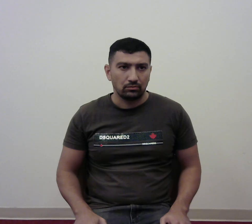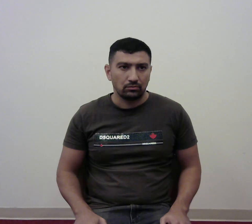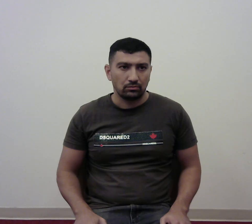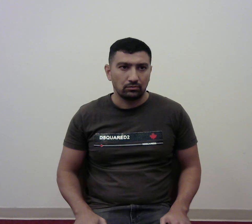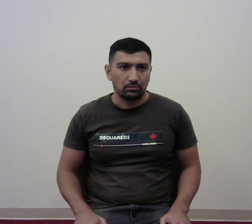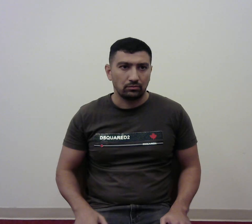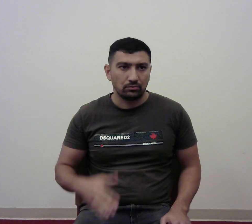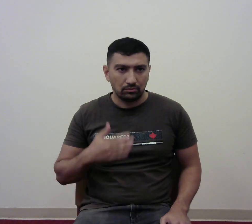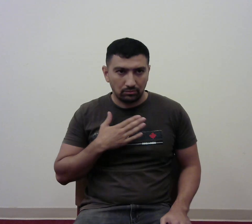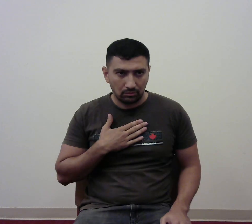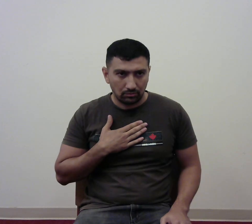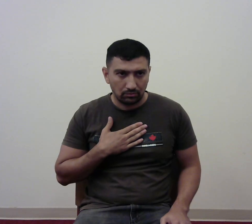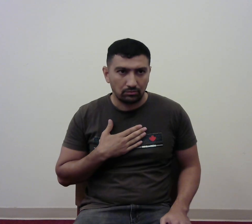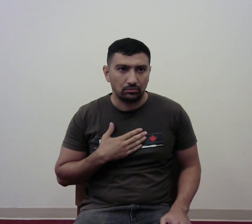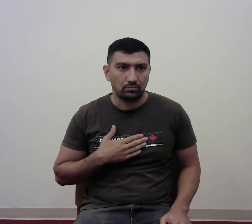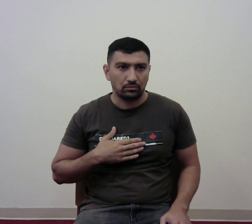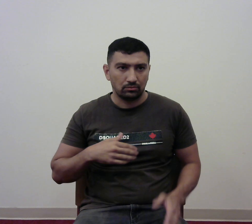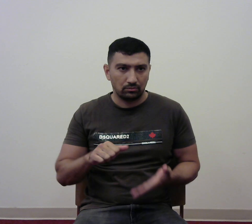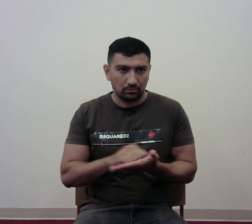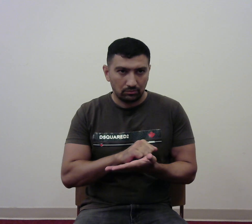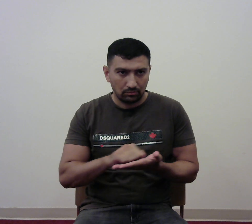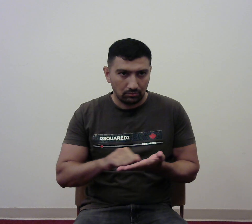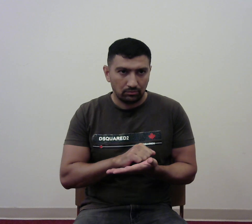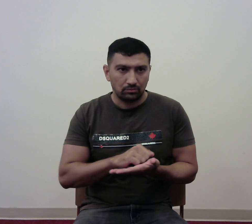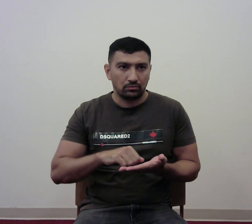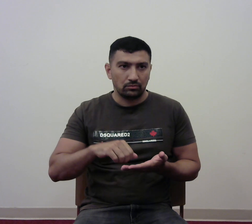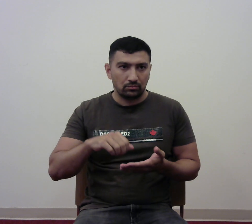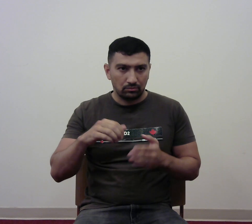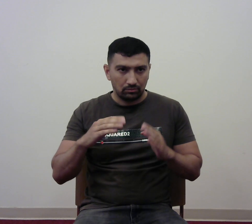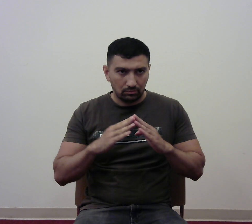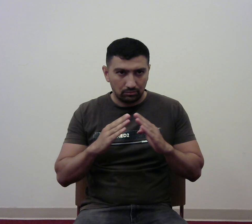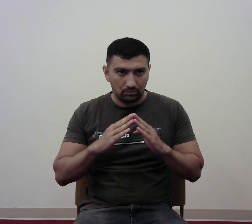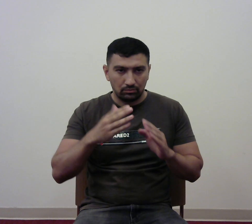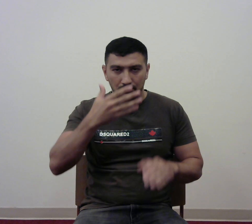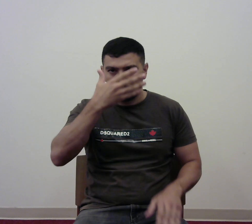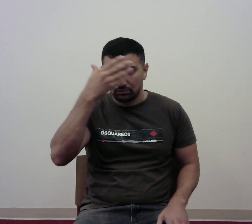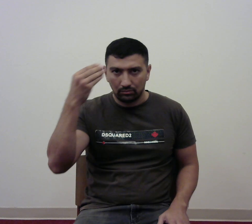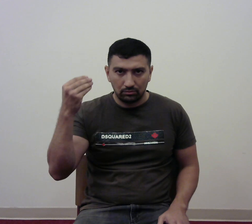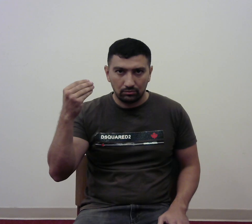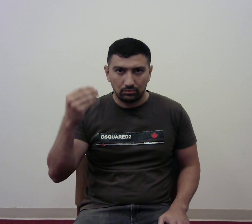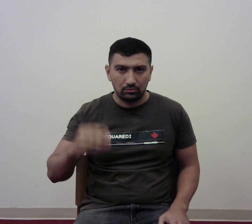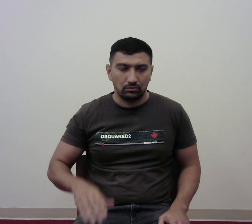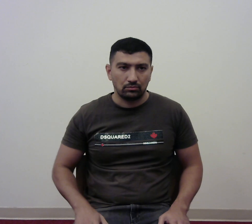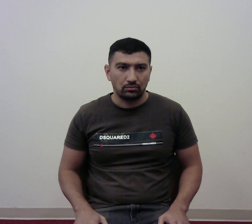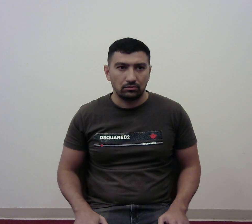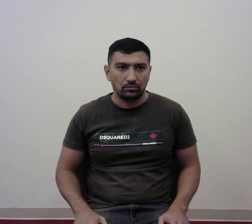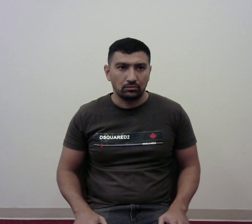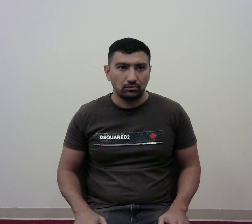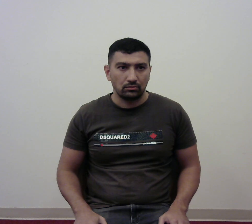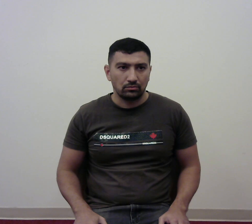Mən sənədlərimi evdə unutmuşam